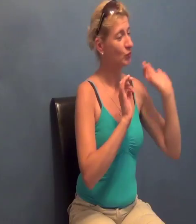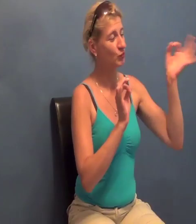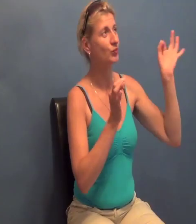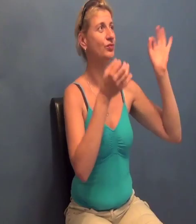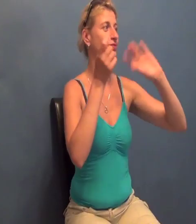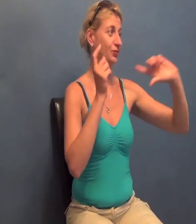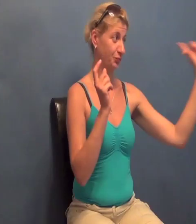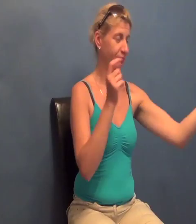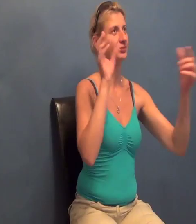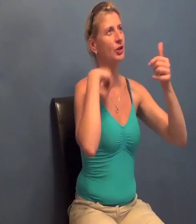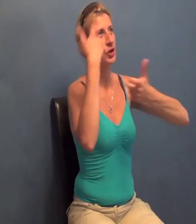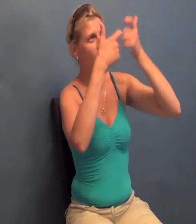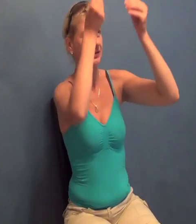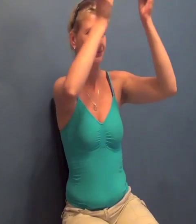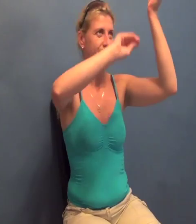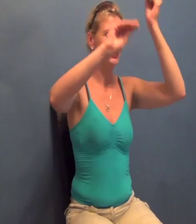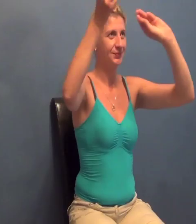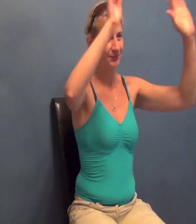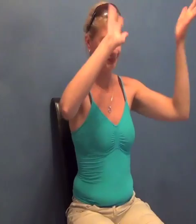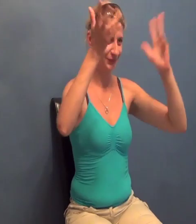Kobieta odchodzi, a on montuje.